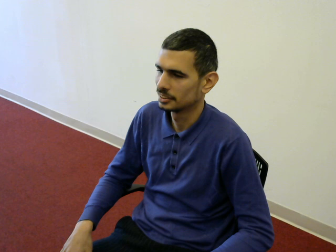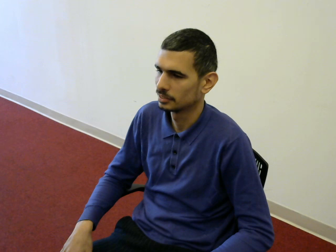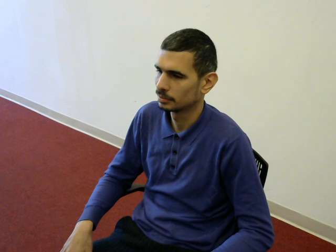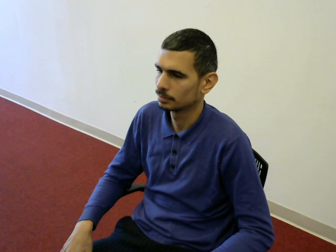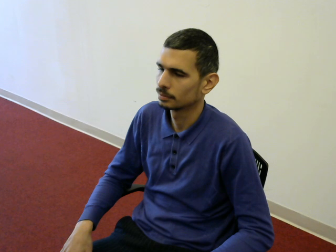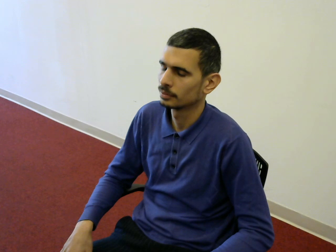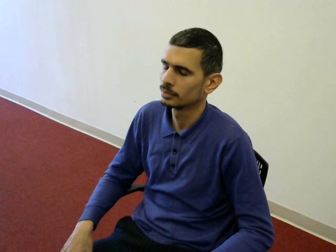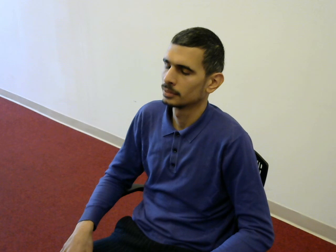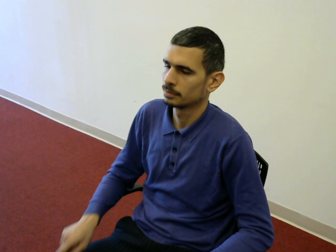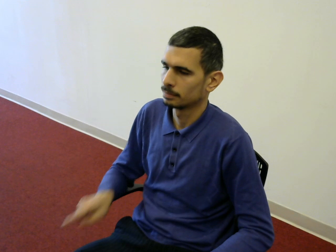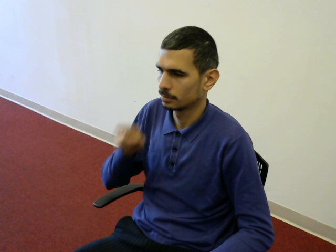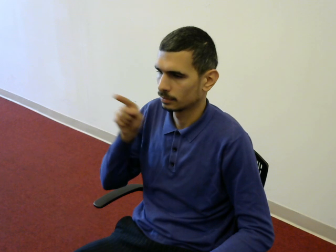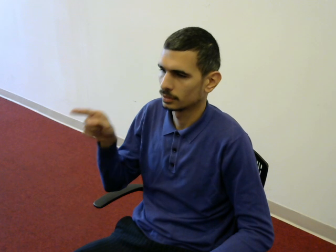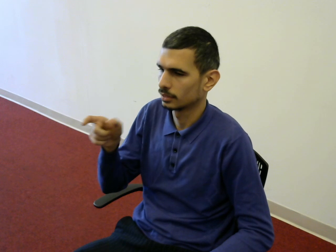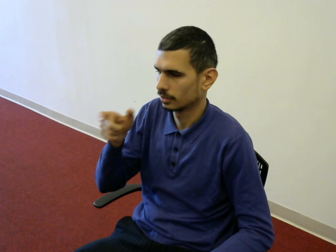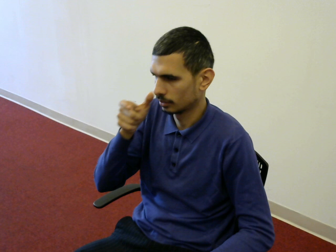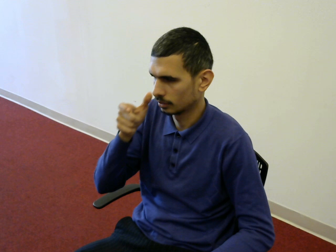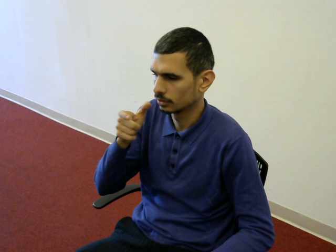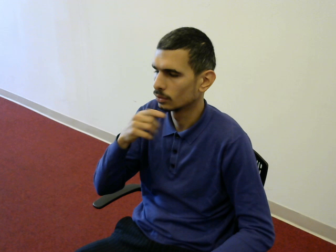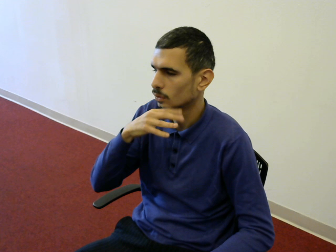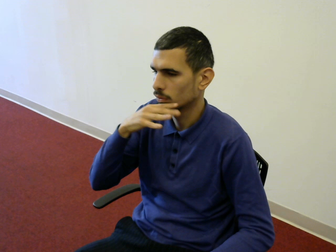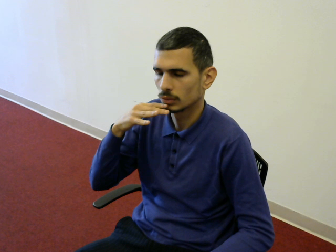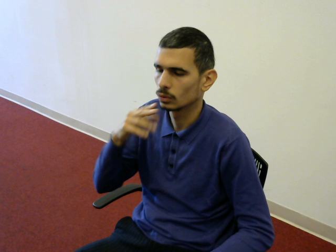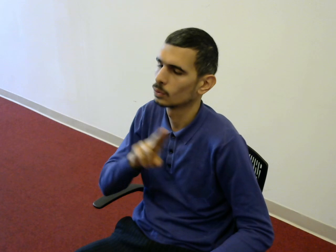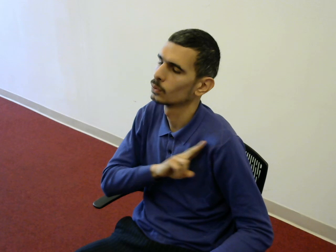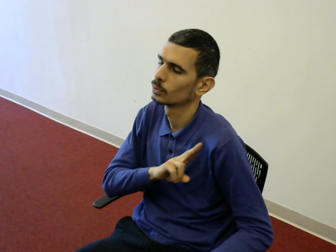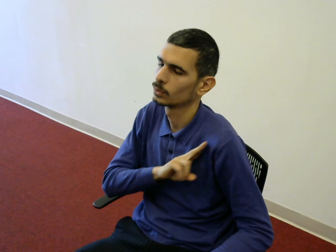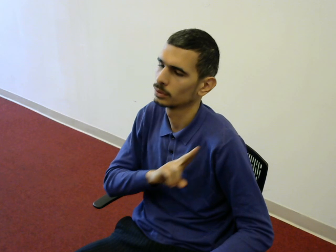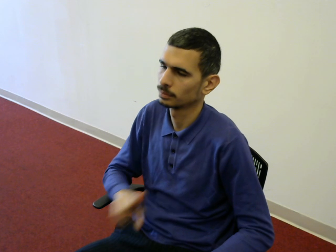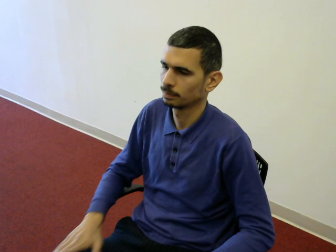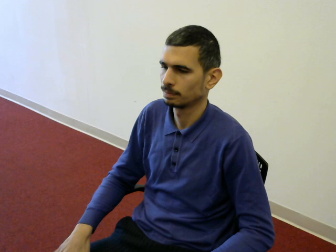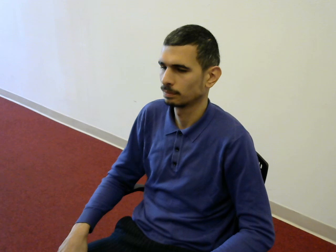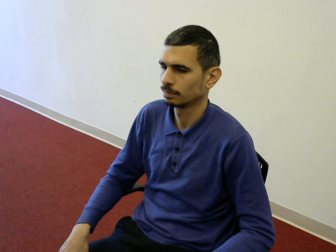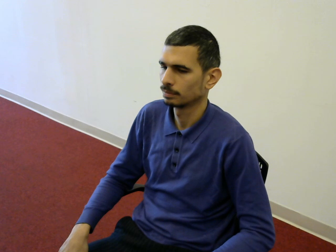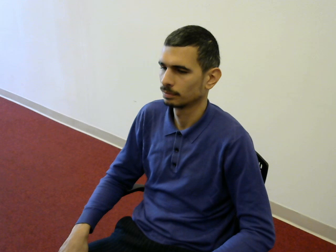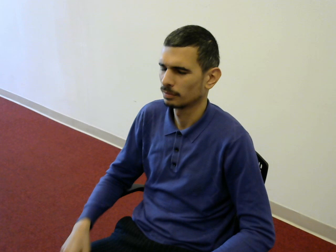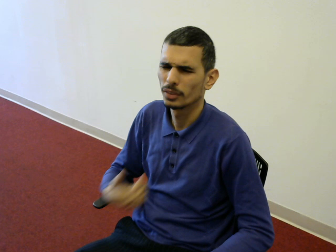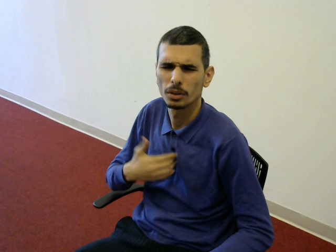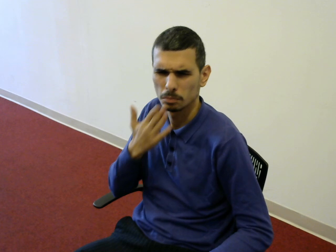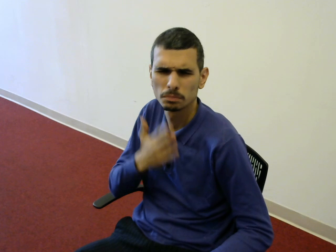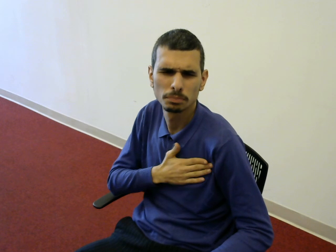O itləri çox sevir